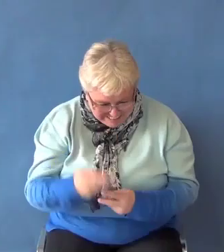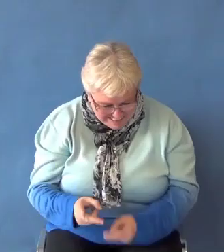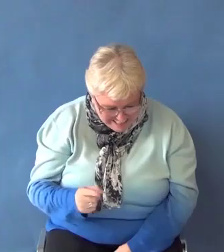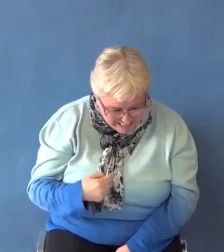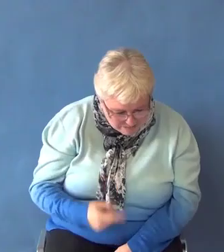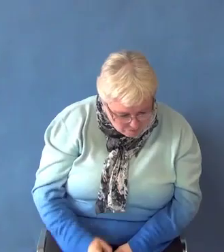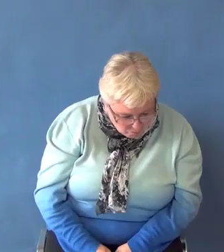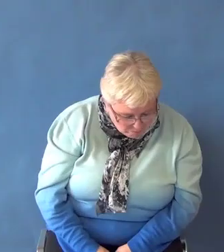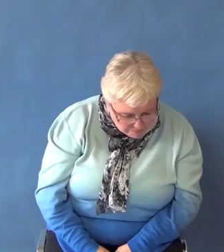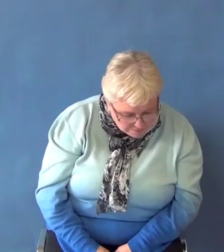Odpowiadam.